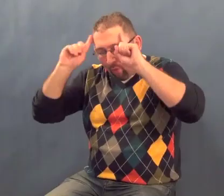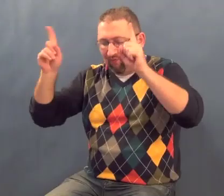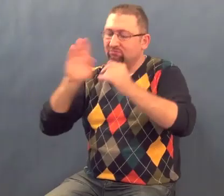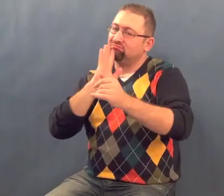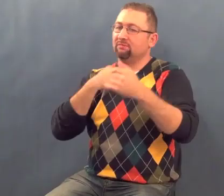Czyli uwaga.